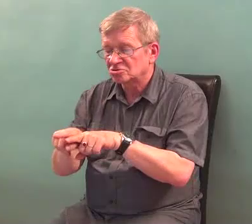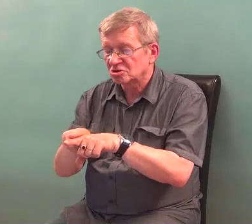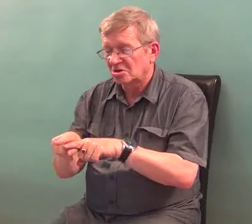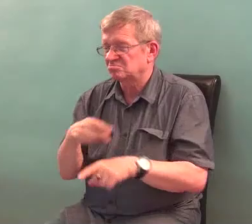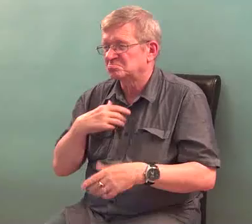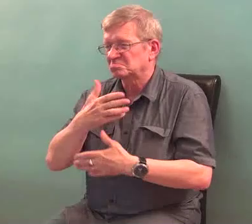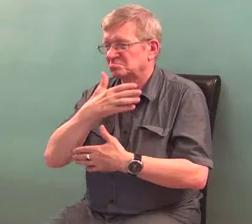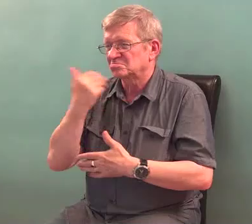Ja nie mam...